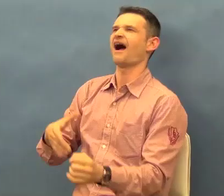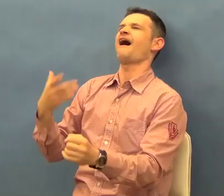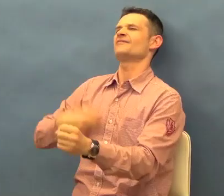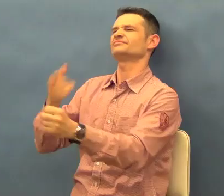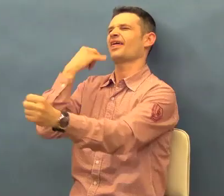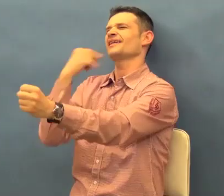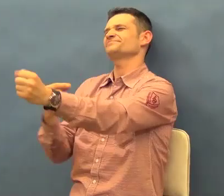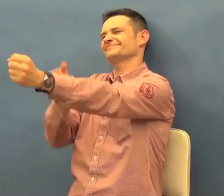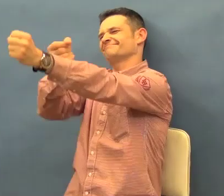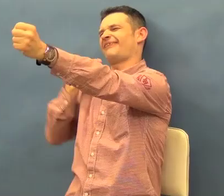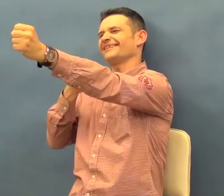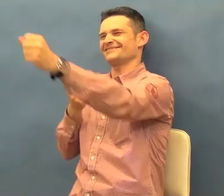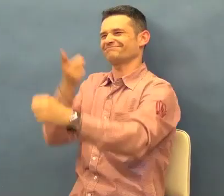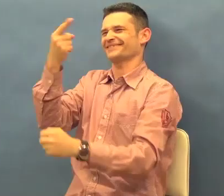Dla syna tak było łatwiej i oddał strzał z łuku.